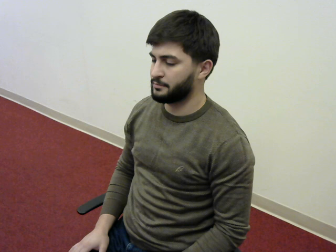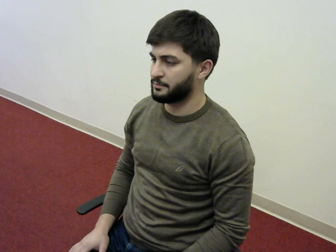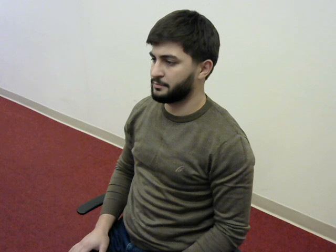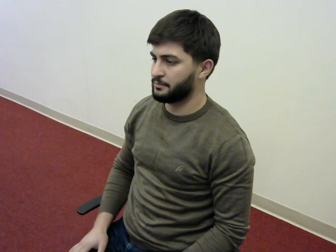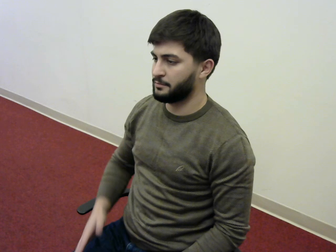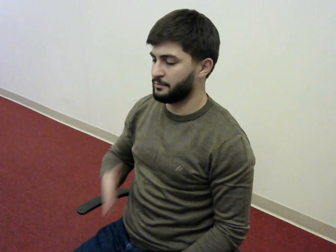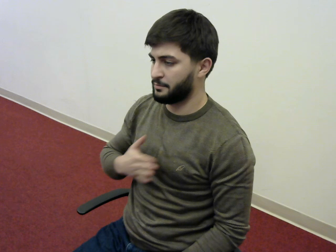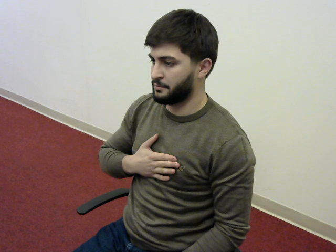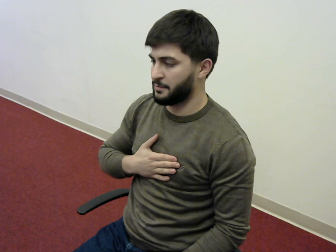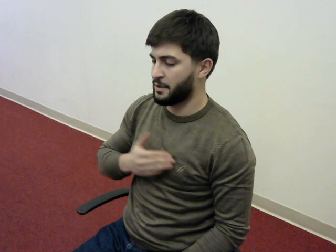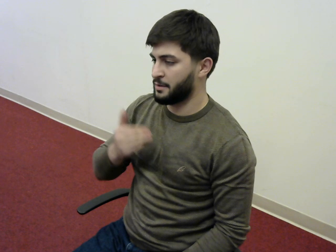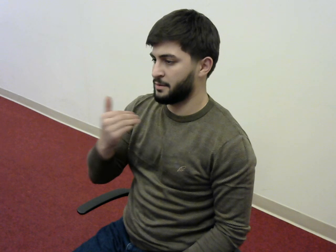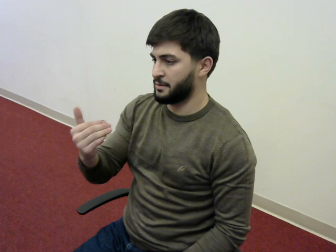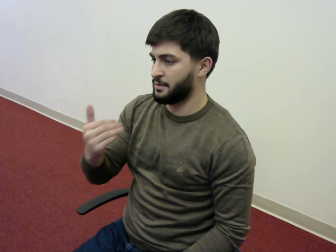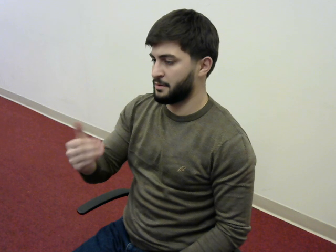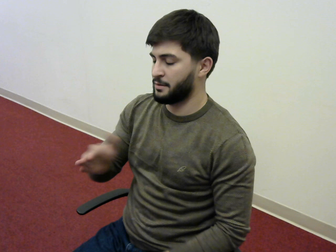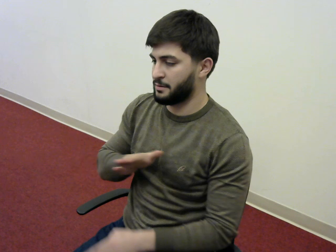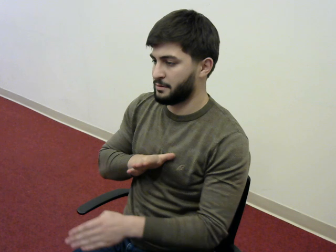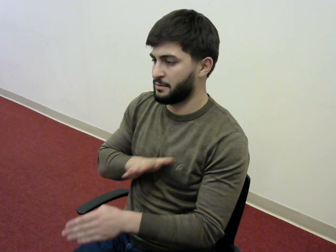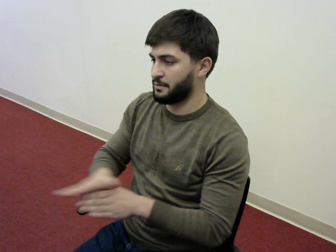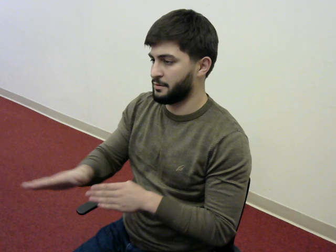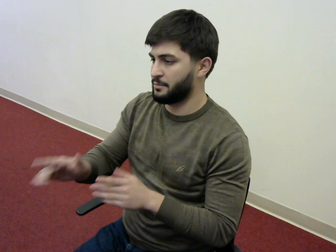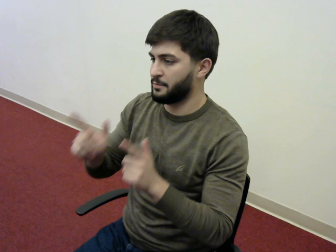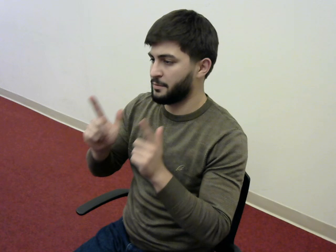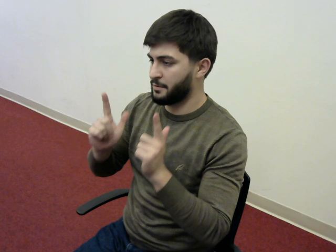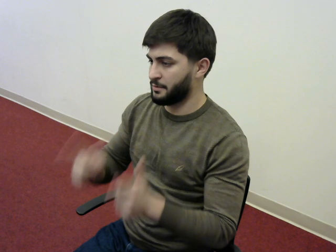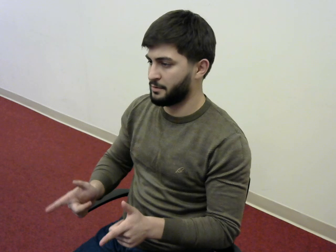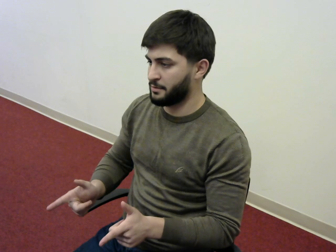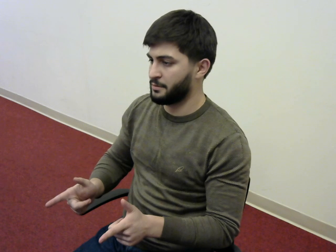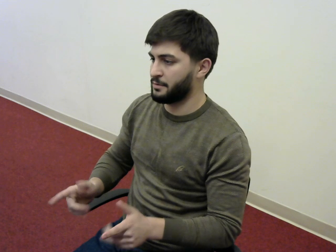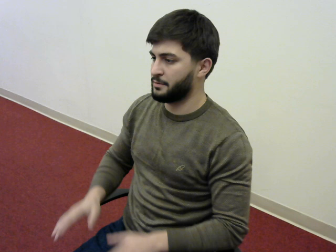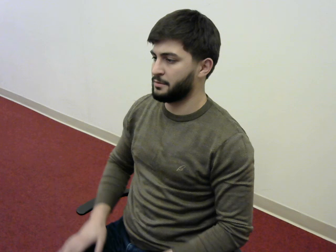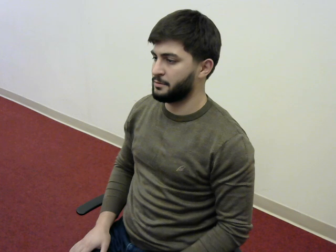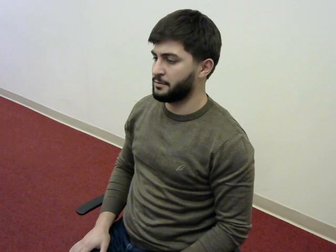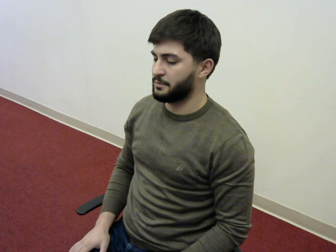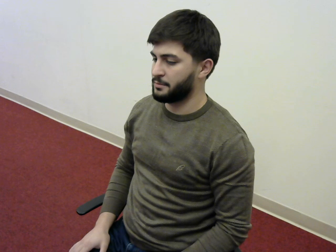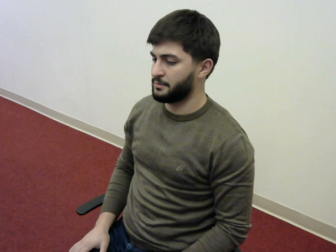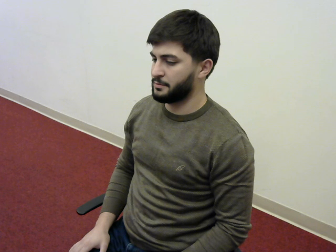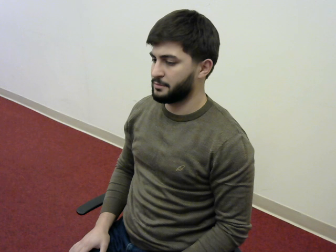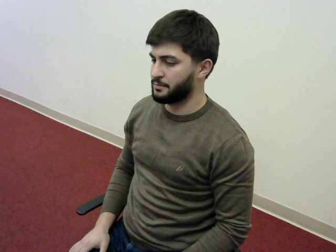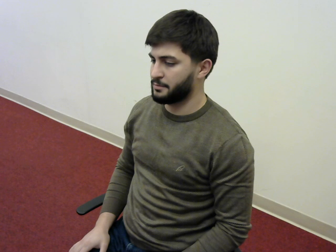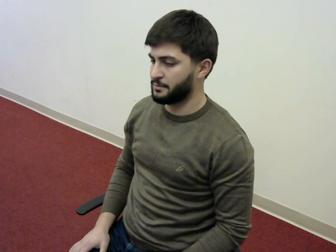Mən sizinlə tamamilə razıyam